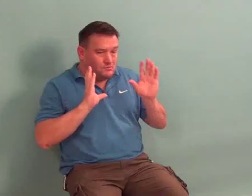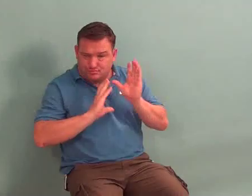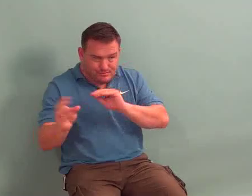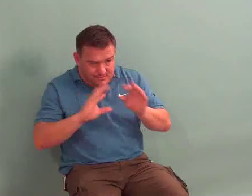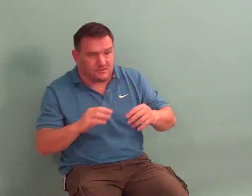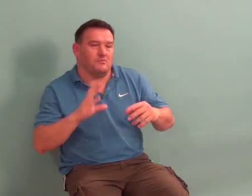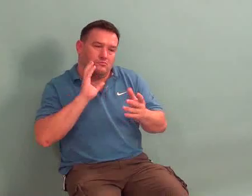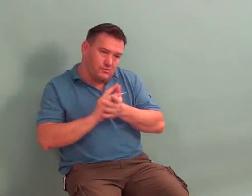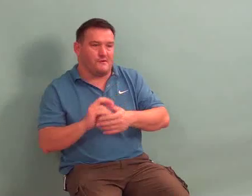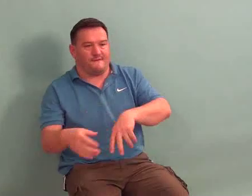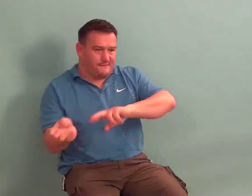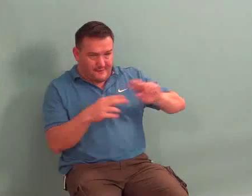Pozostali wracają do budynku.